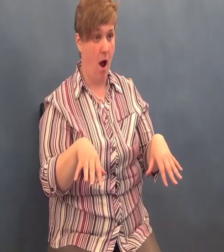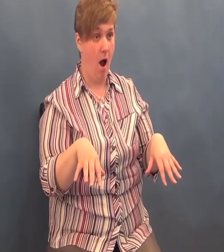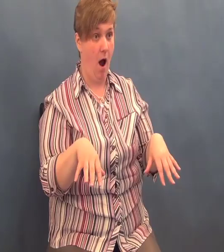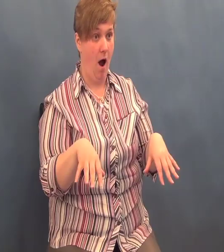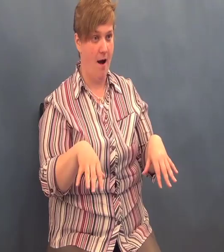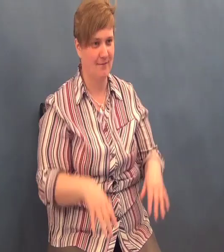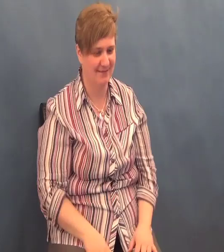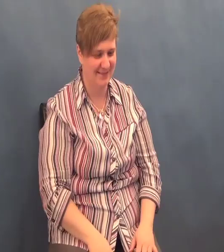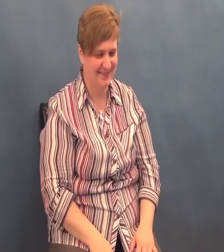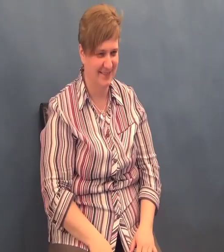Myszka jest zdziwiona.